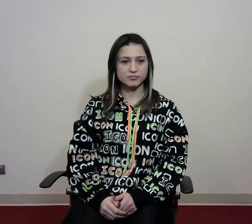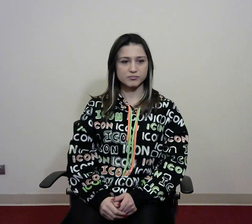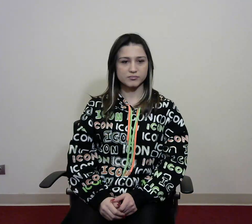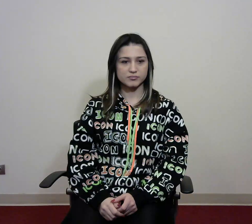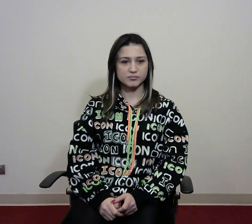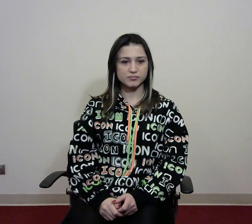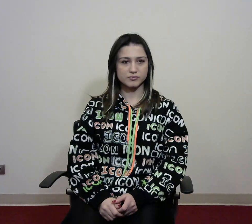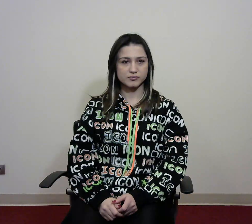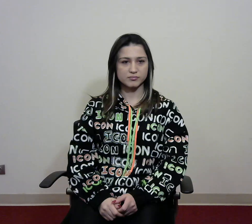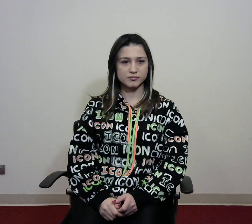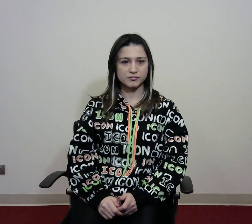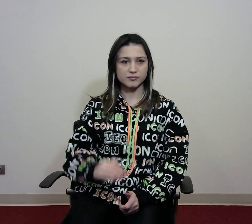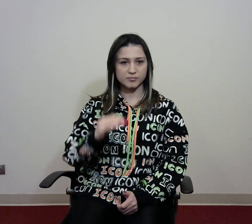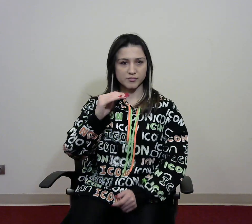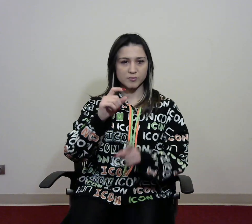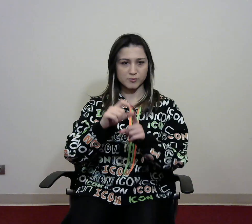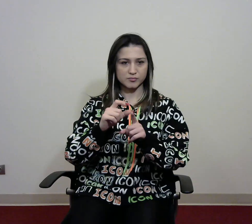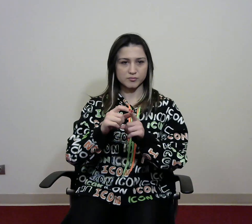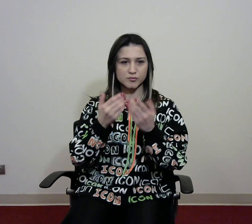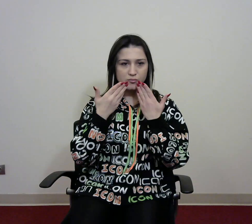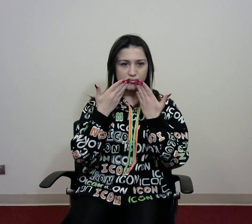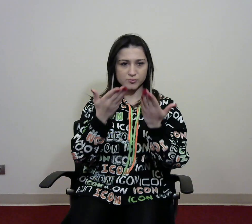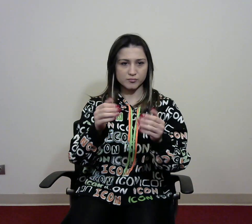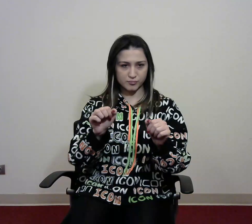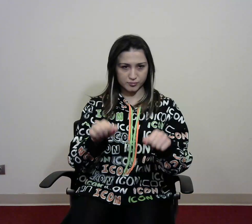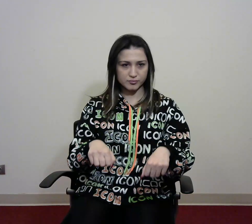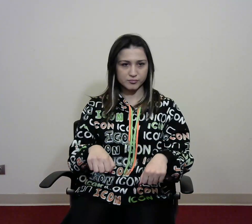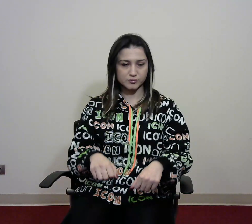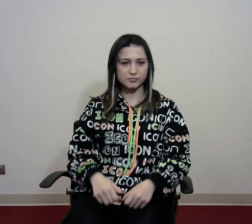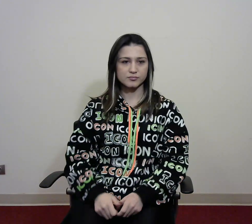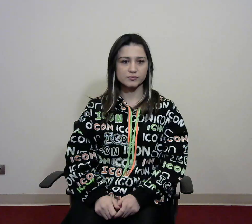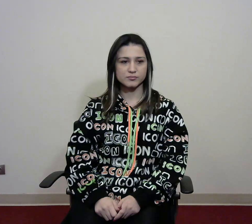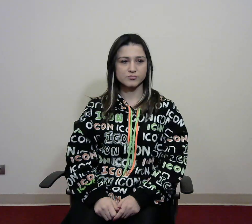Sizdən söz soruşmaq olar?